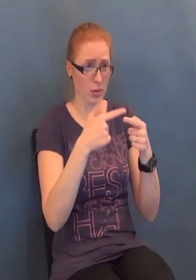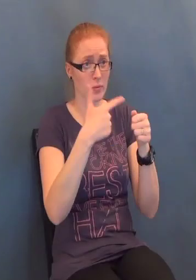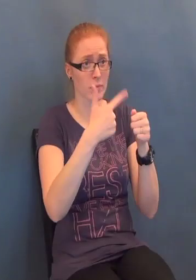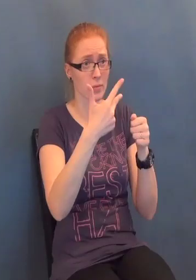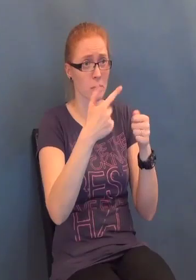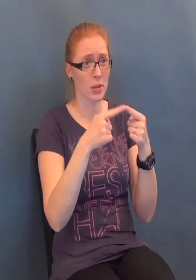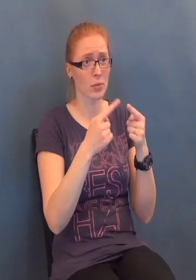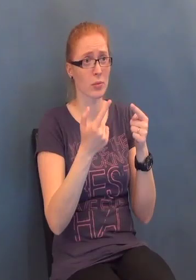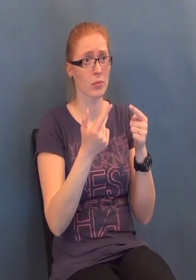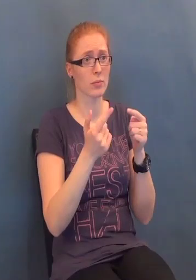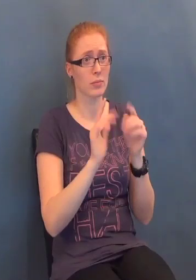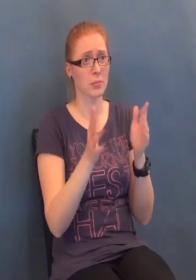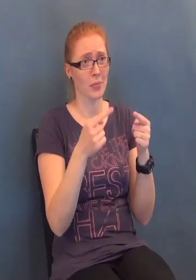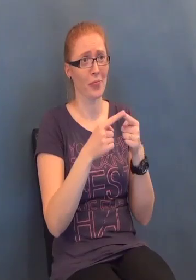Dwudziesty trzeci pasuje?